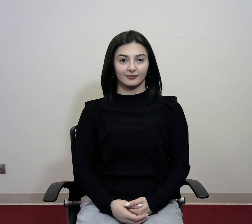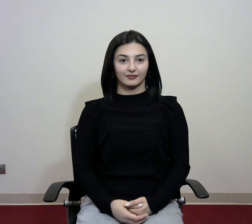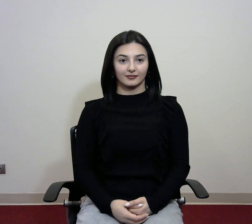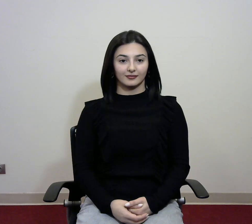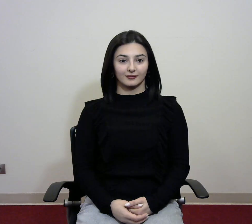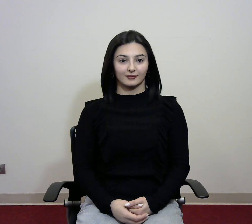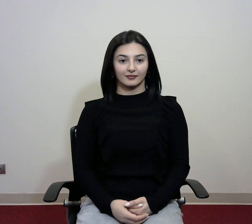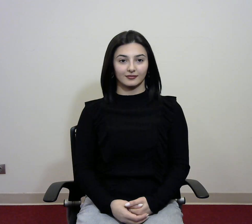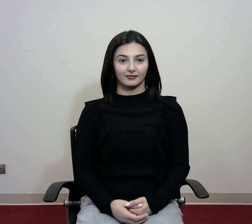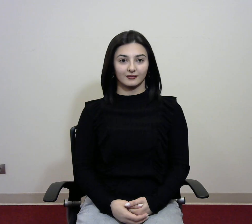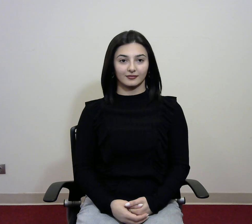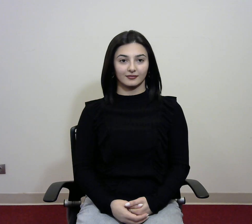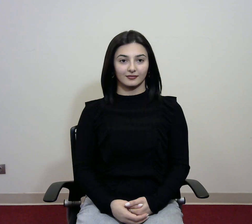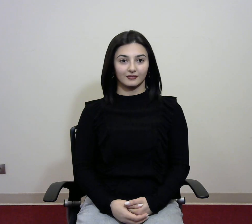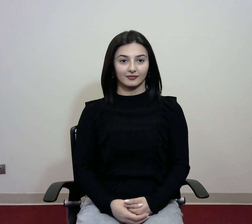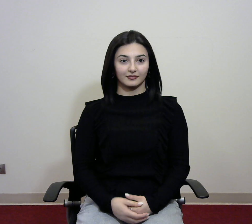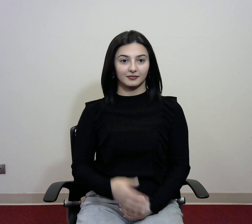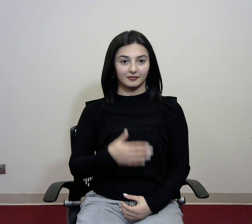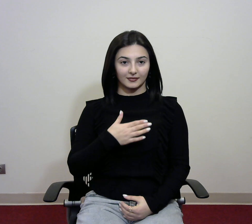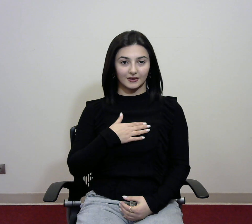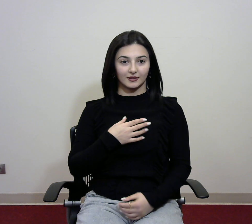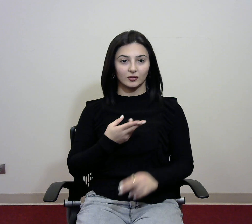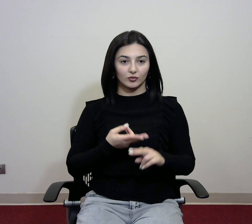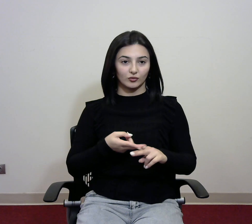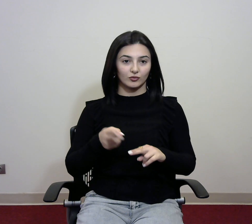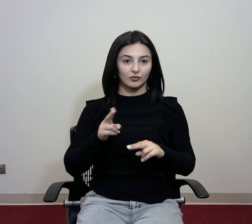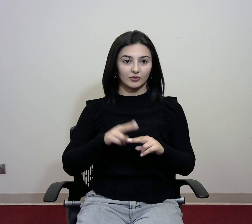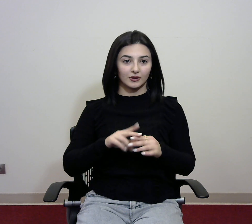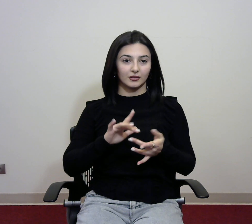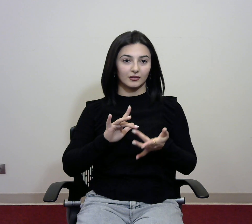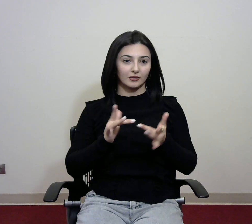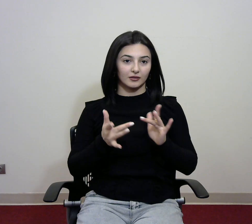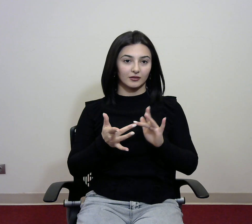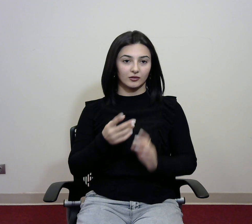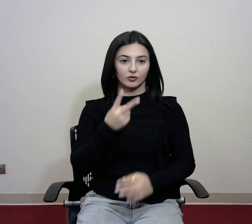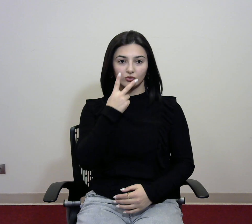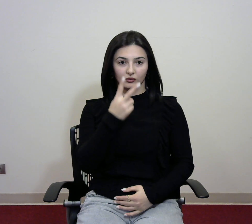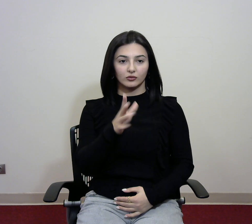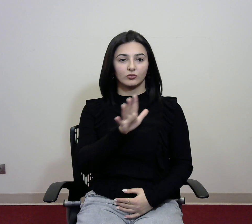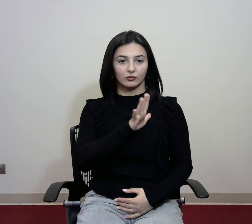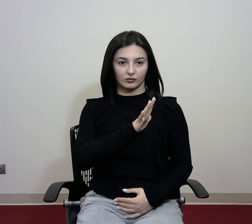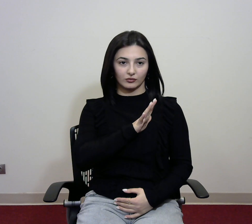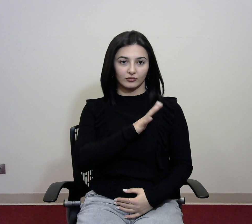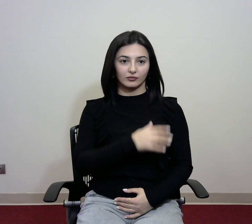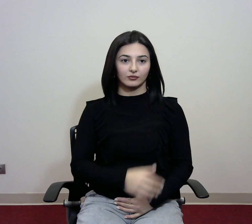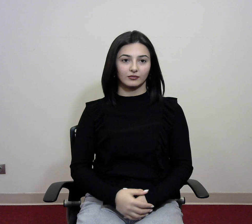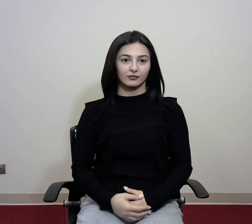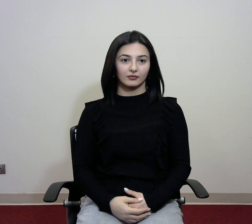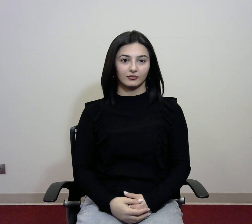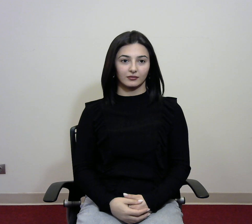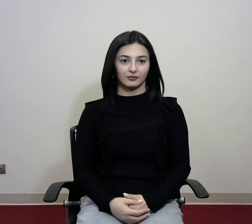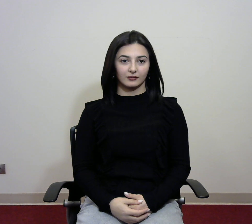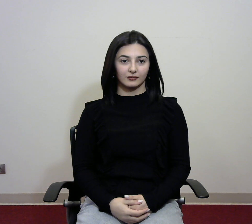Mən bunu internetdə görmüşəm